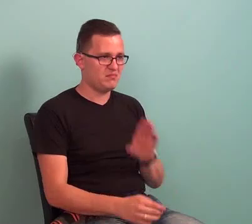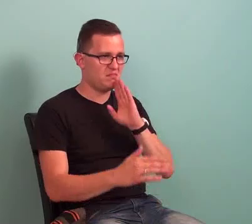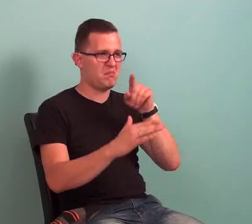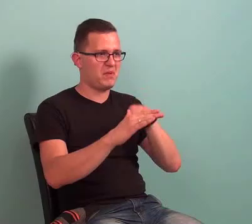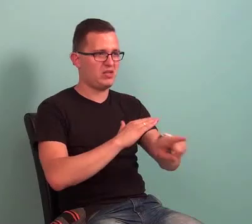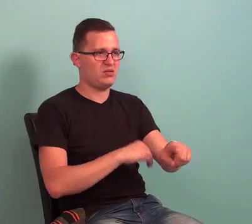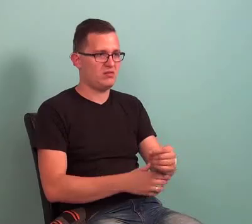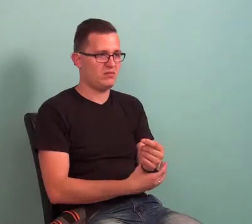Prawdopodobnie to jest w metrze.